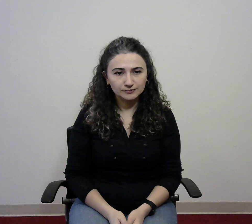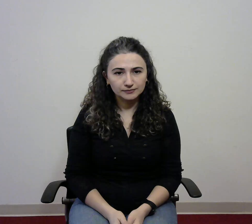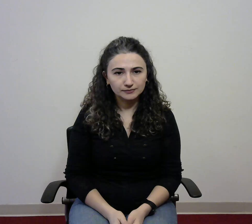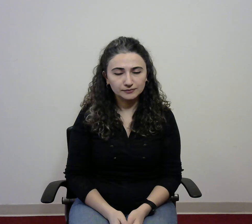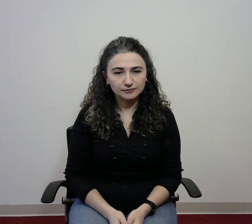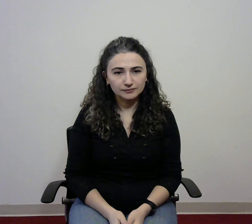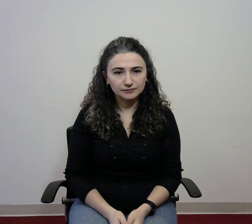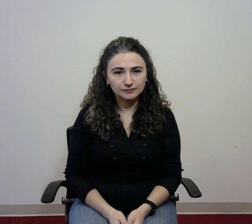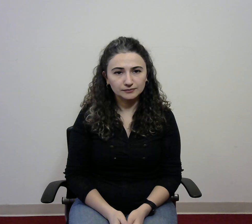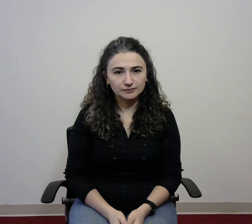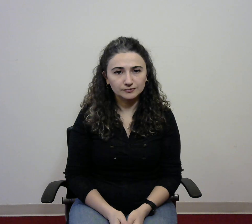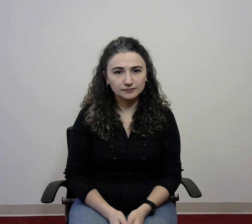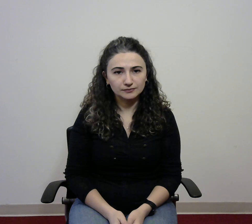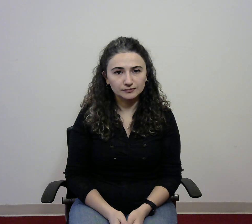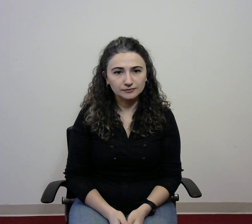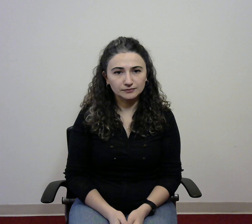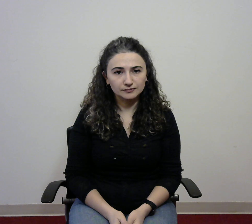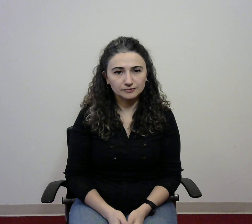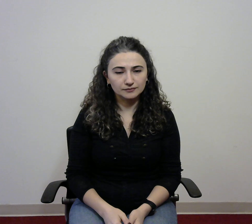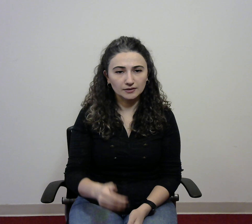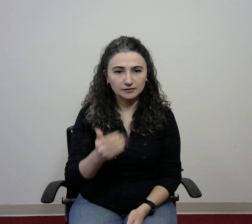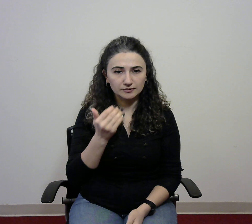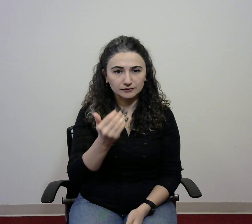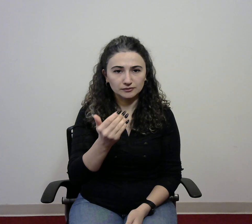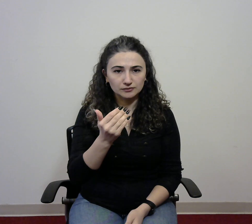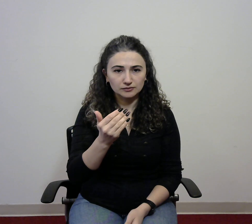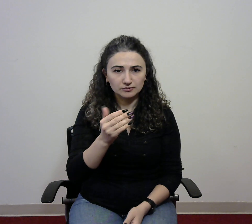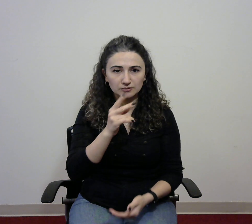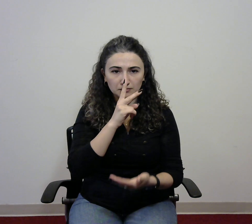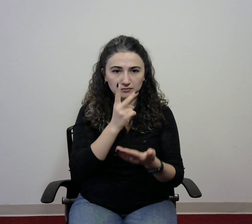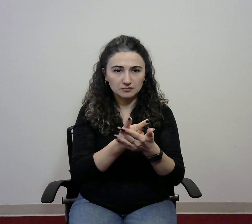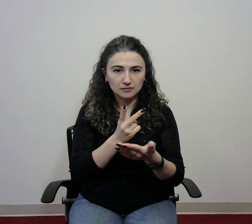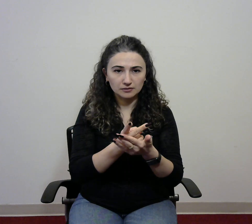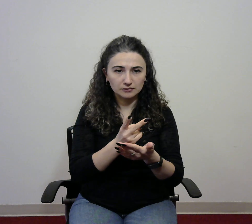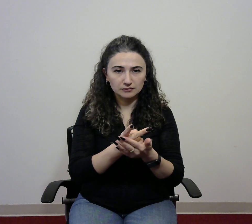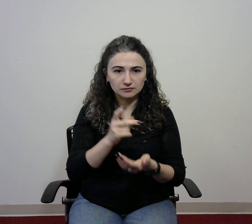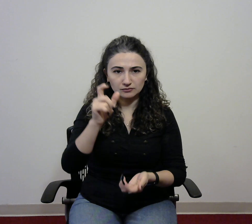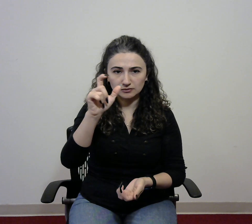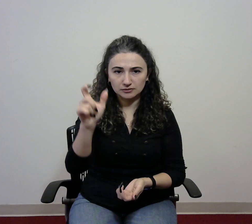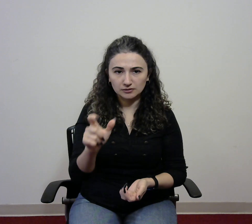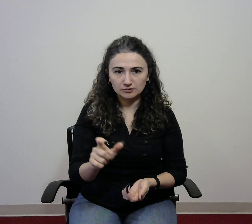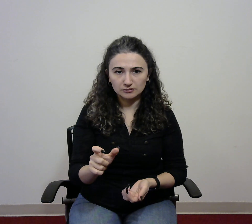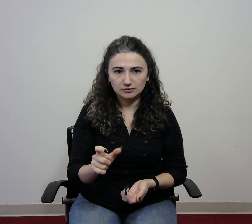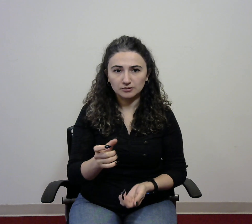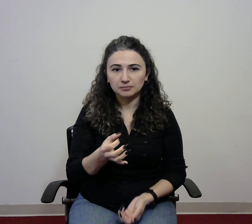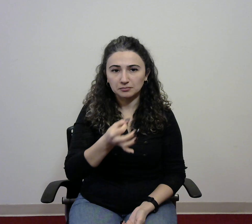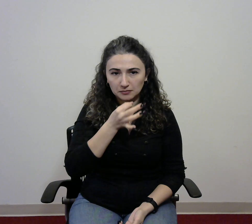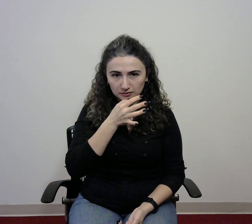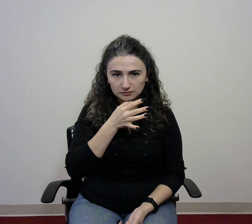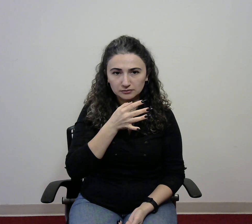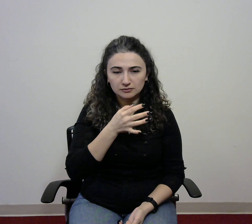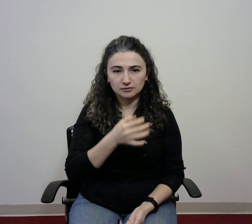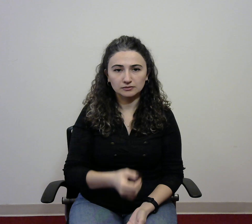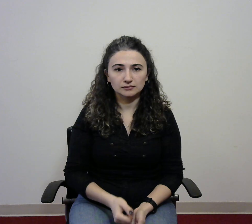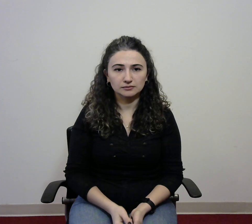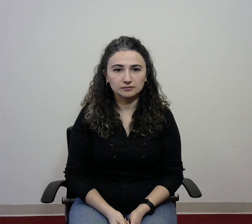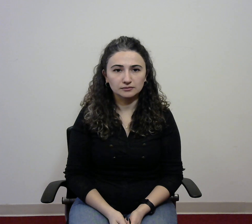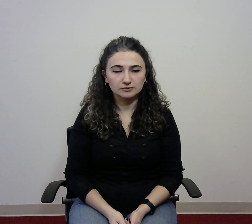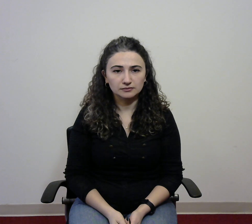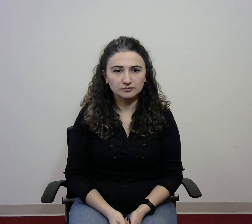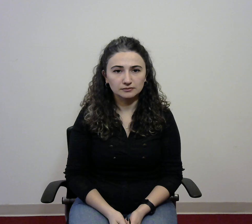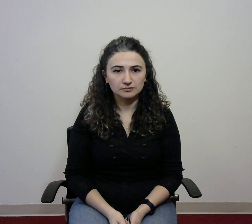Sizə göstərilən şeiri bəyəndiniz?